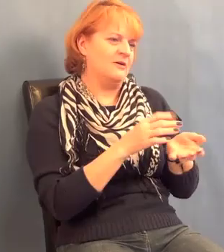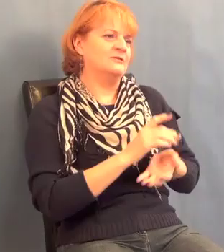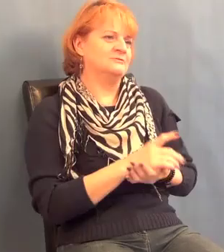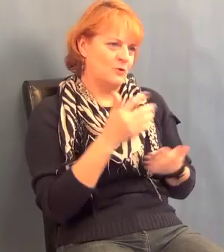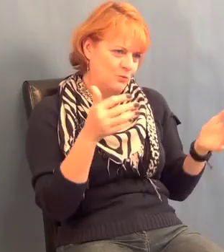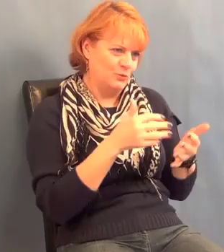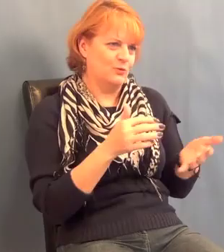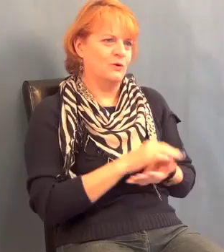W klubie.